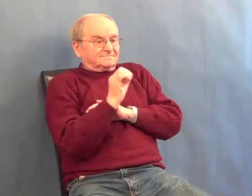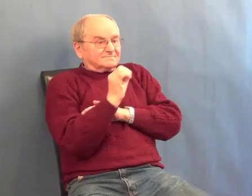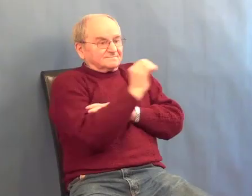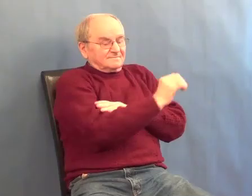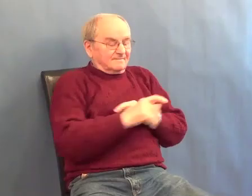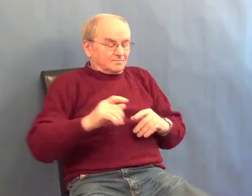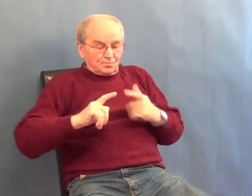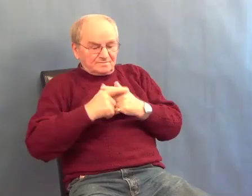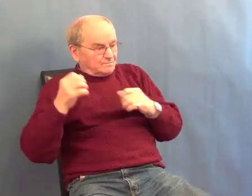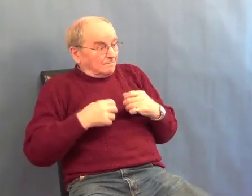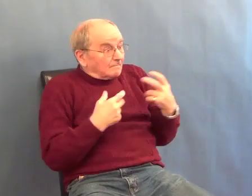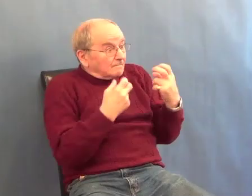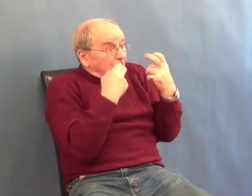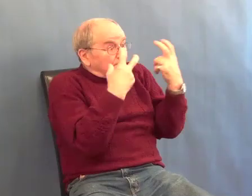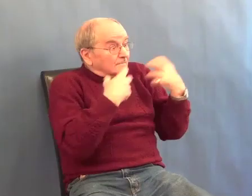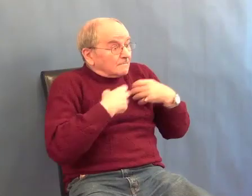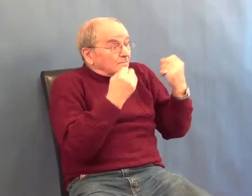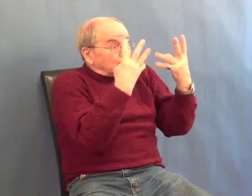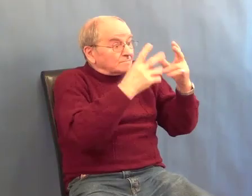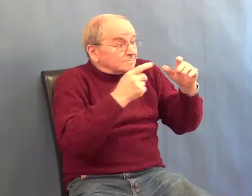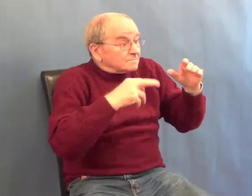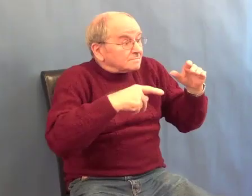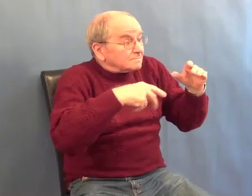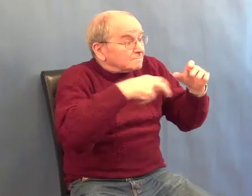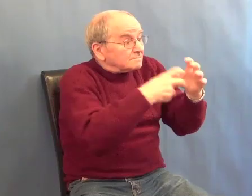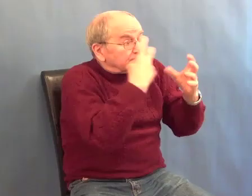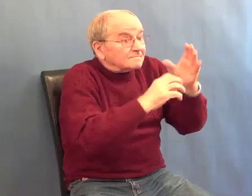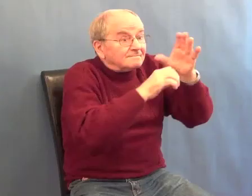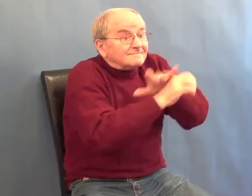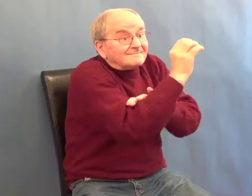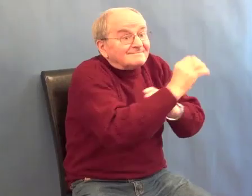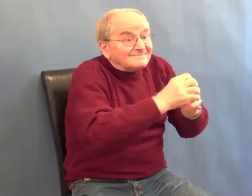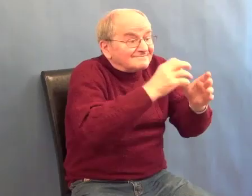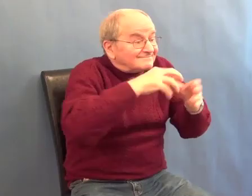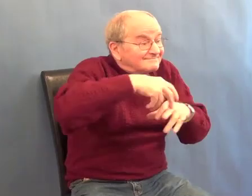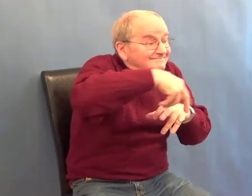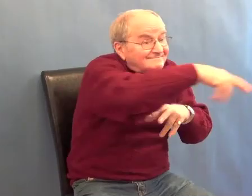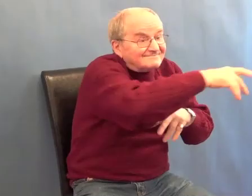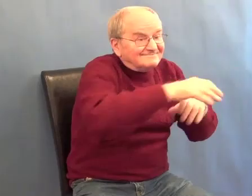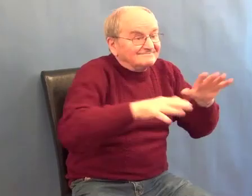Pojawia się miś i jest ogromnie zaskoczony, bo widzi skaczące ubranie bez głowy, które porusza się charakterystycznym krokiem zająca.